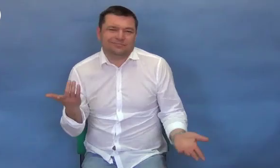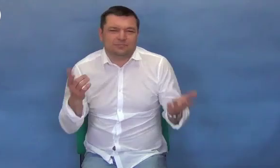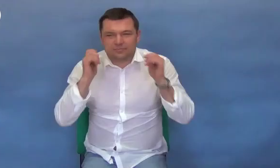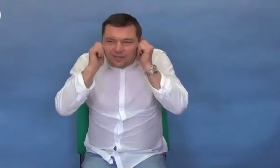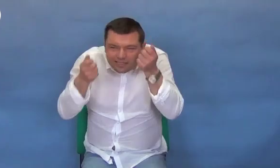Zakładają kaptury.